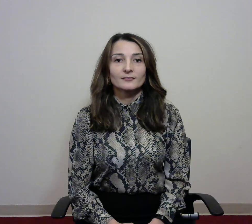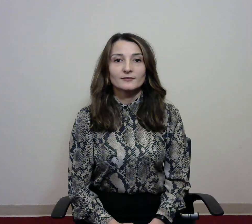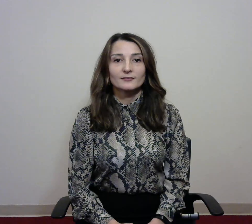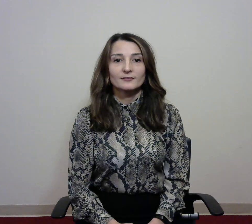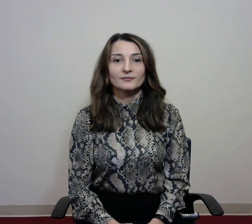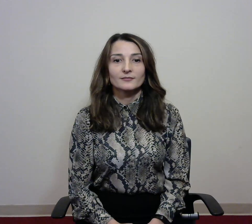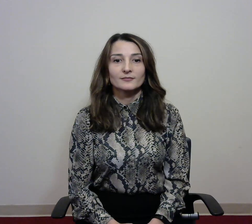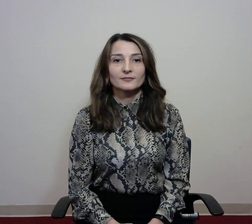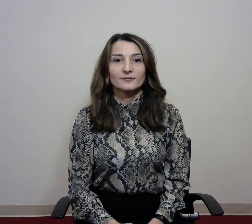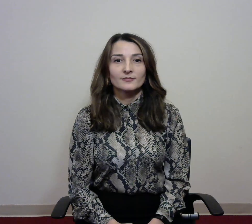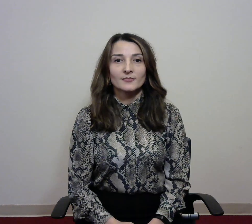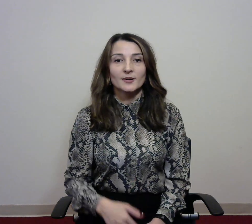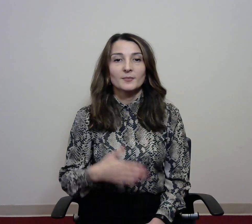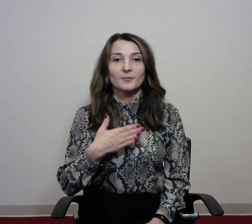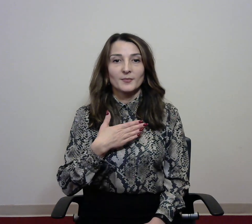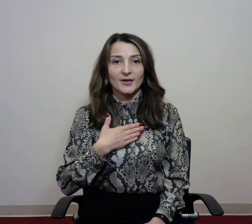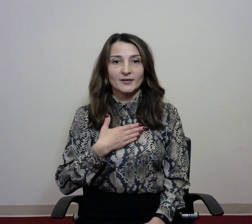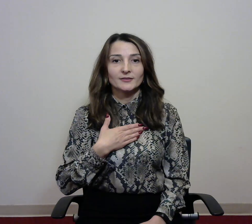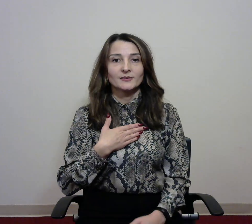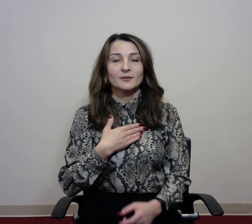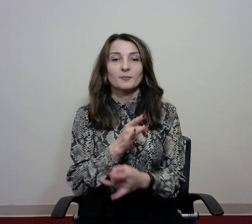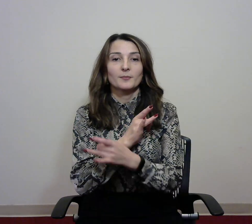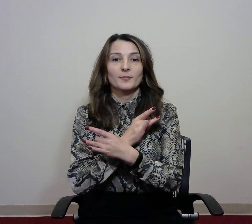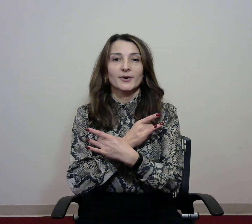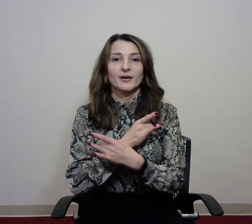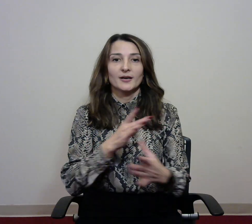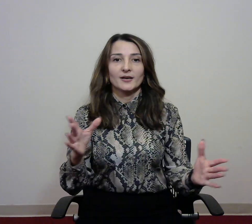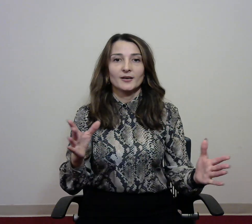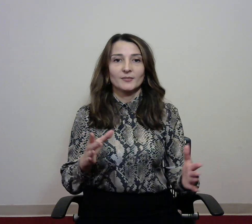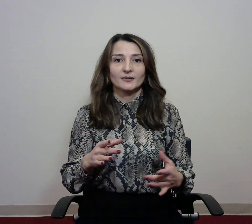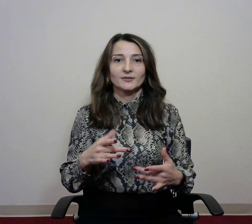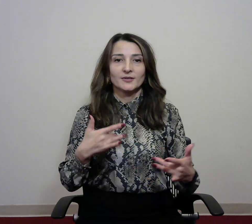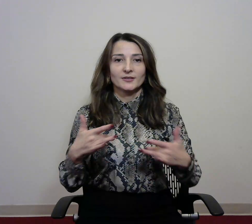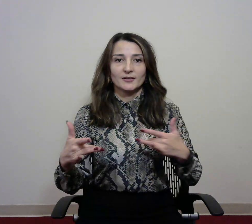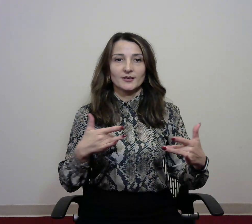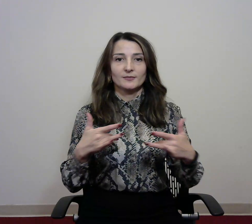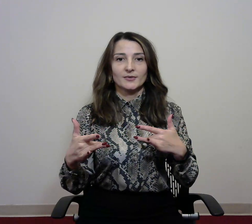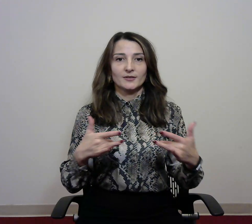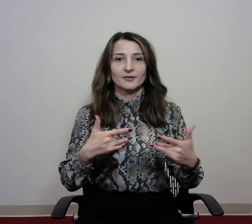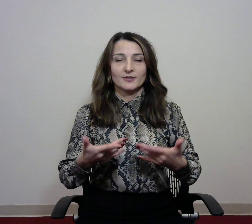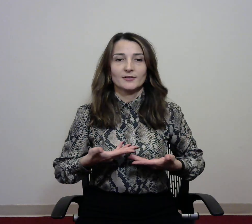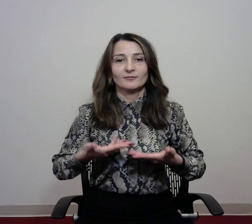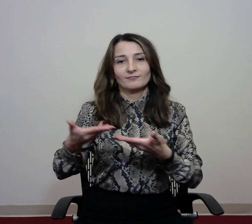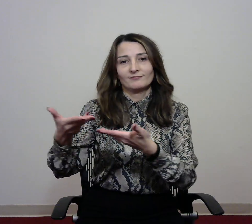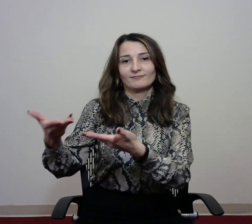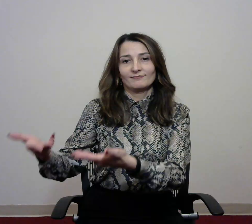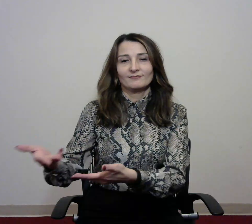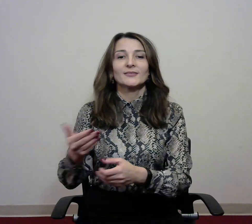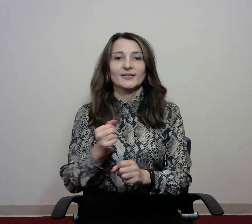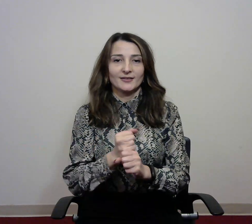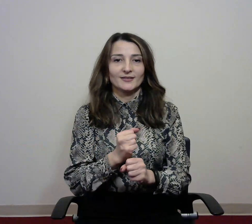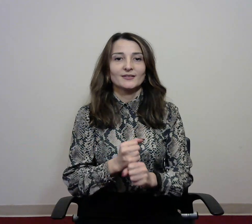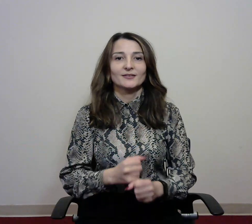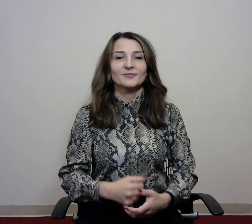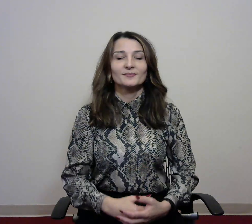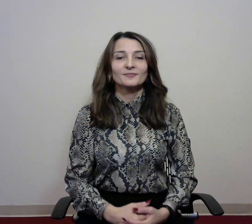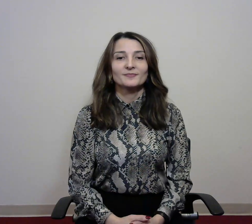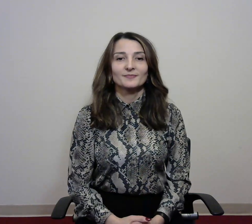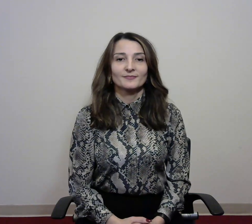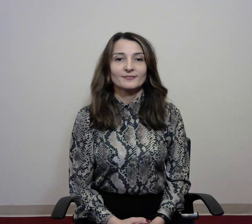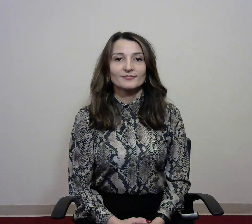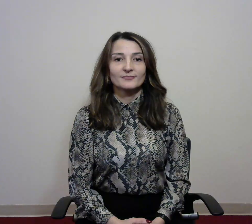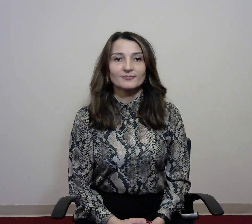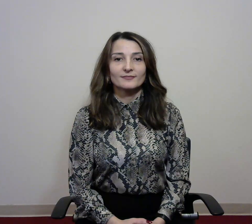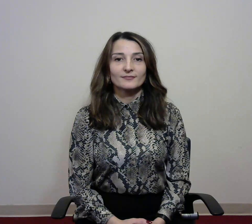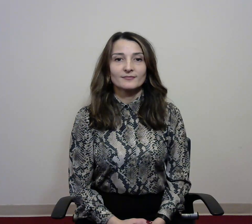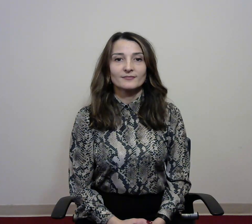Məni bayram tədbirinə dəvət ediblər